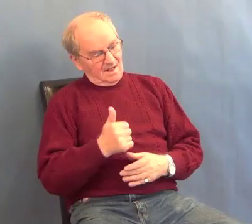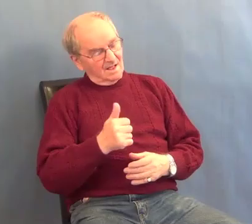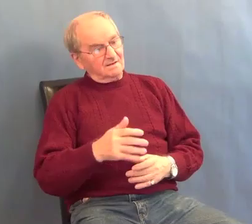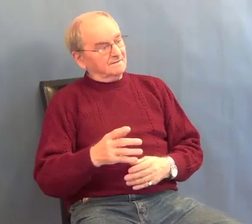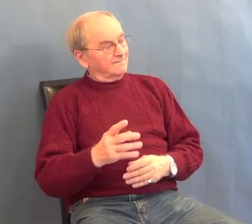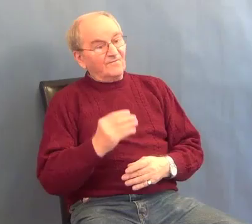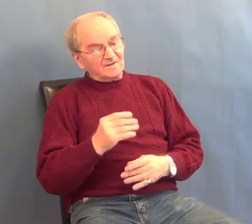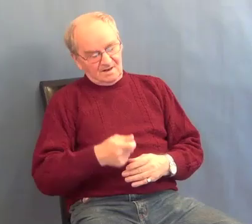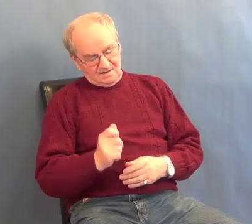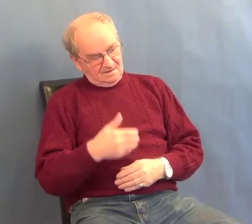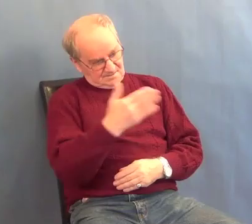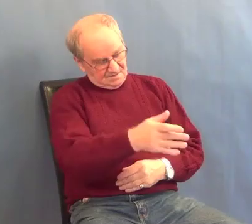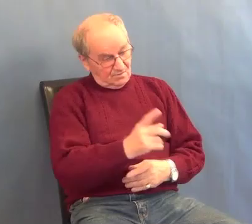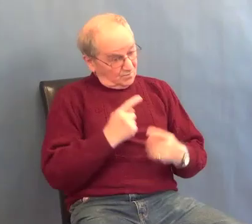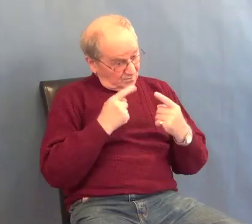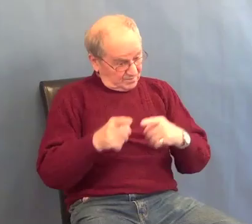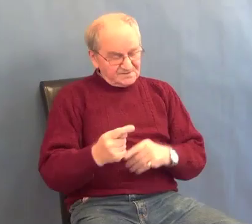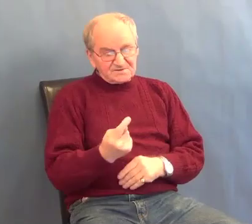Dam ci wędkę, zobaczysz jak się łowi.